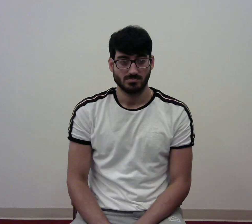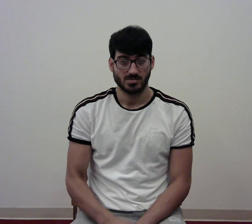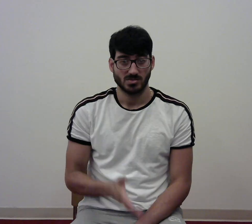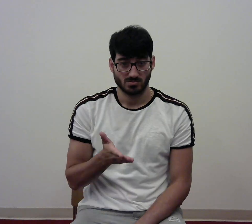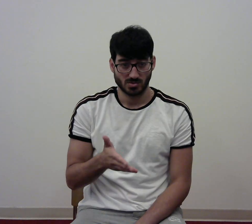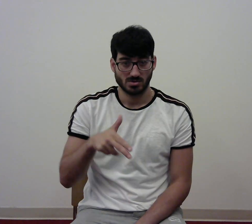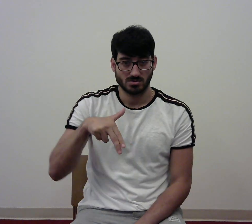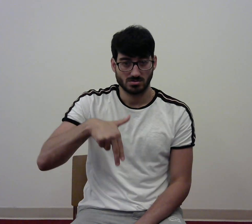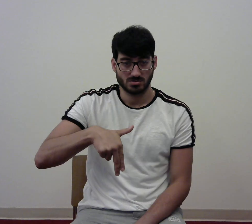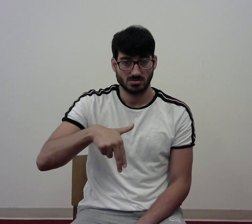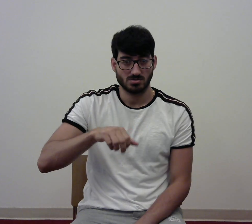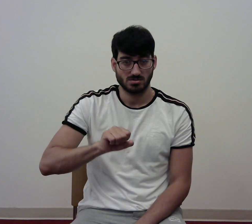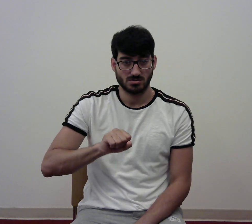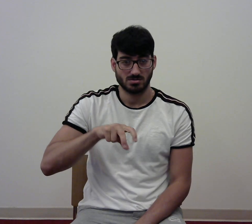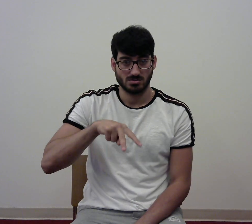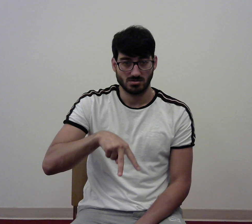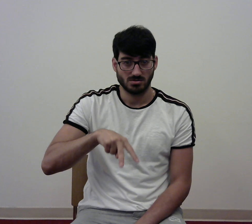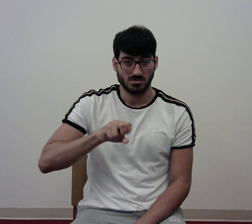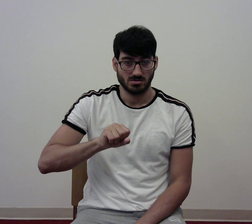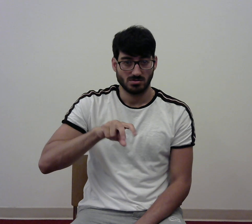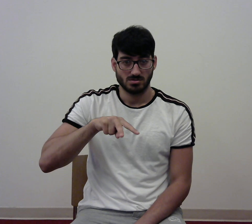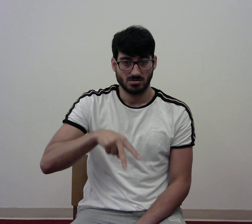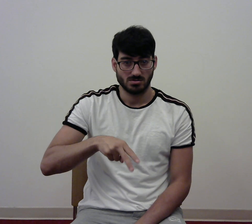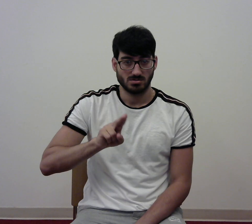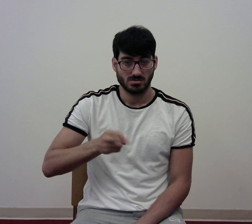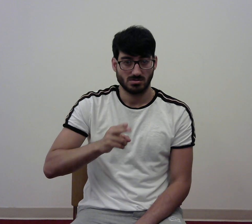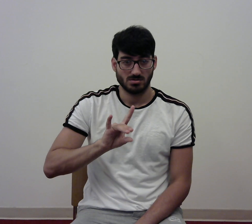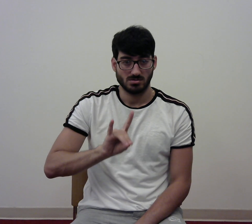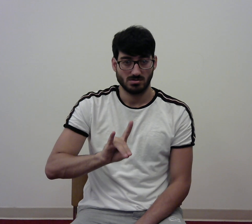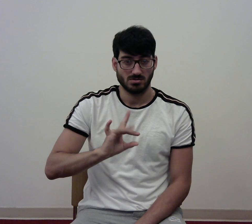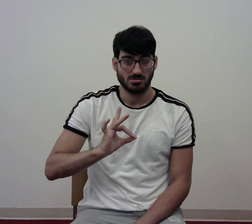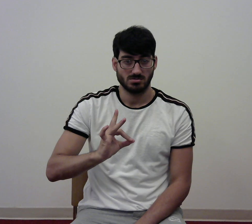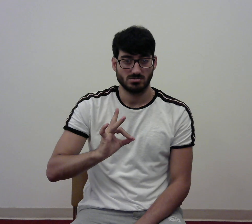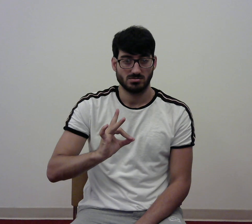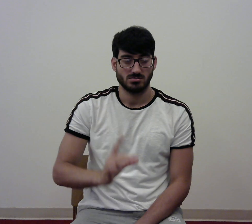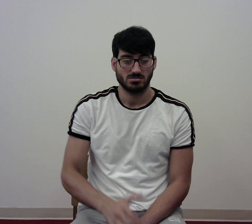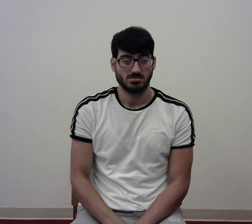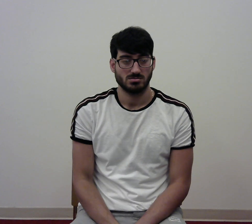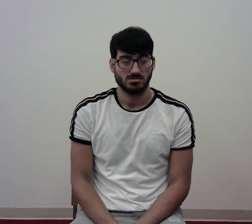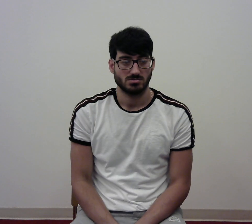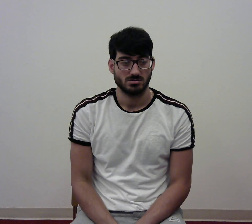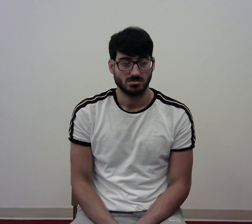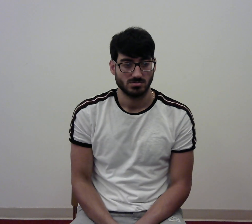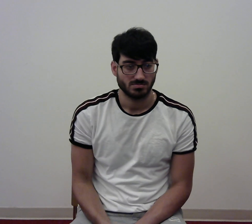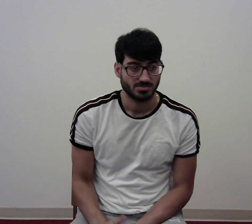Bu halaldır?